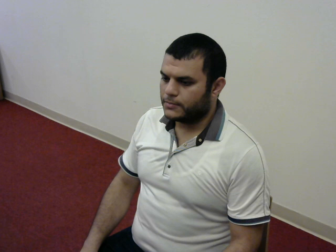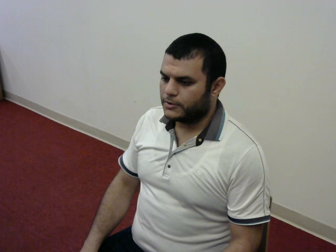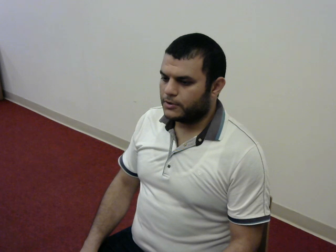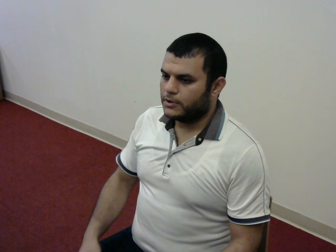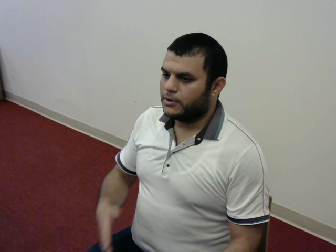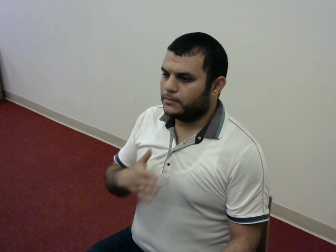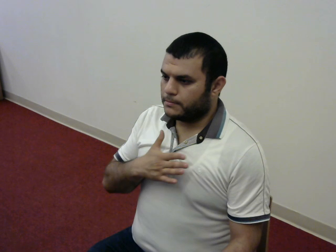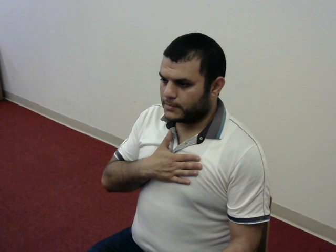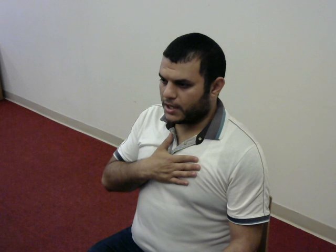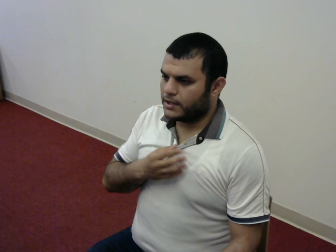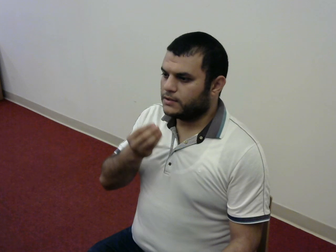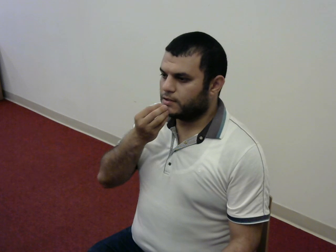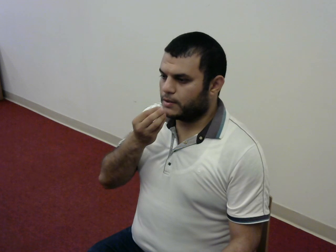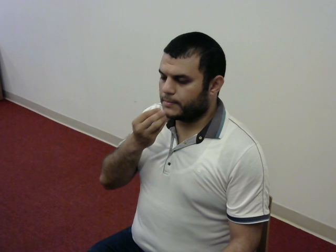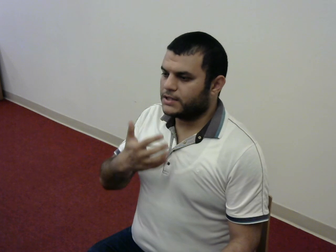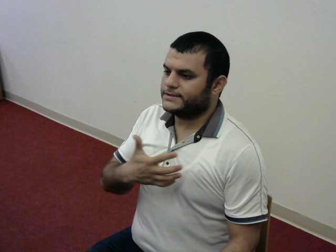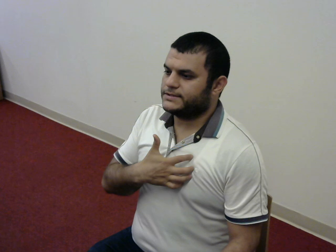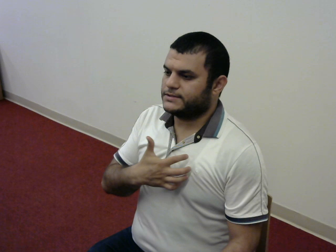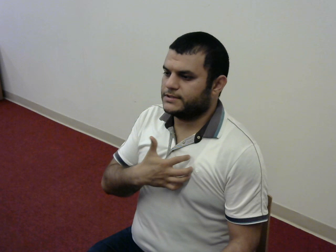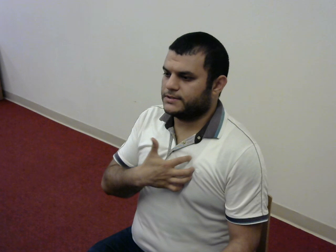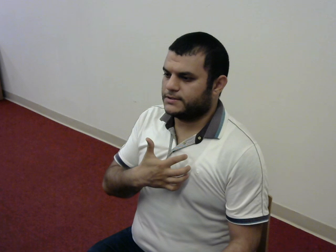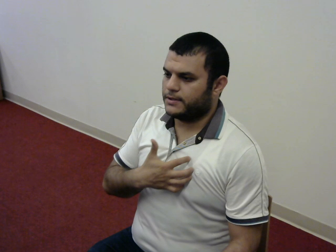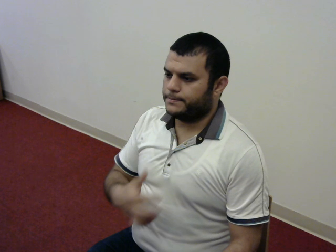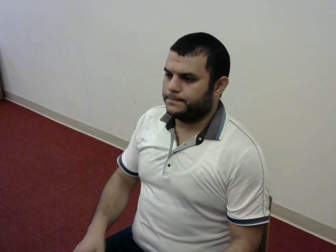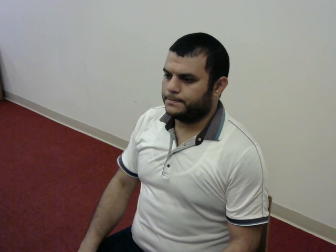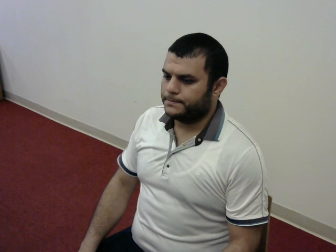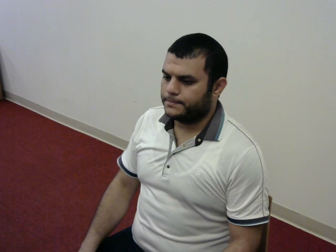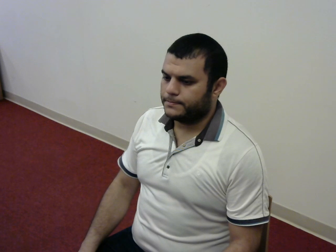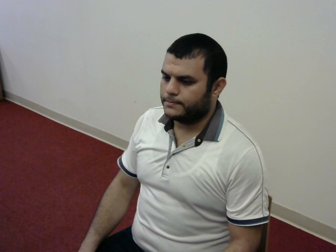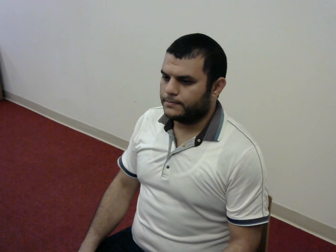Mən yemək istəyirəm